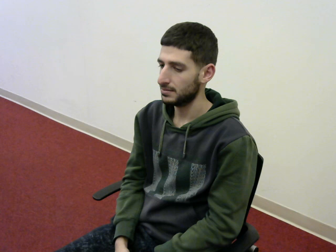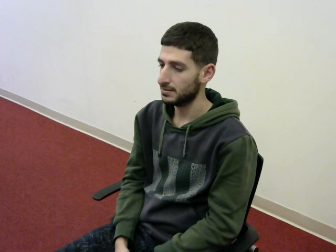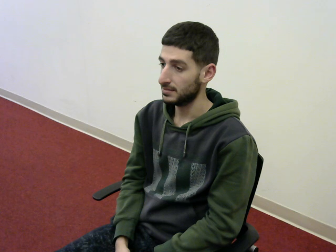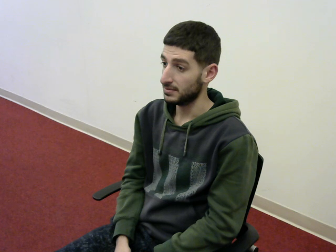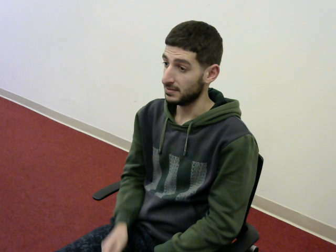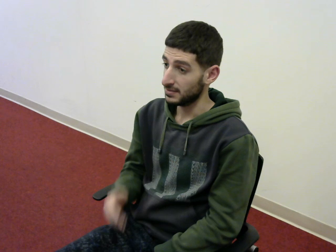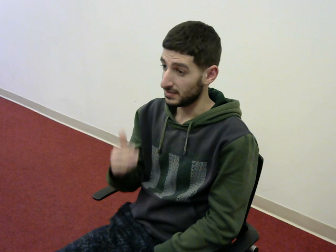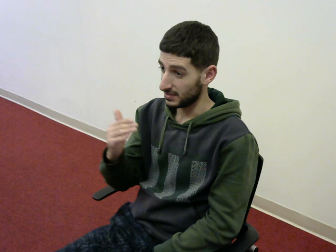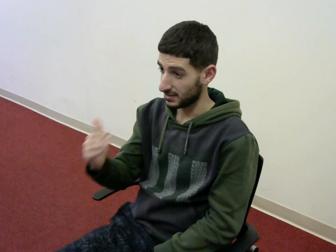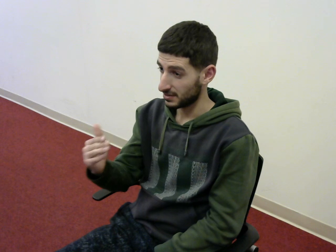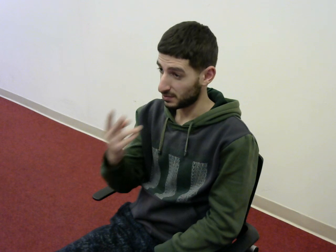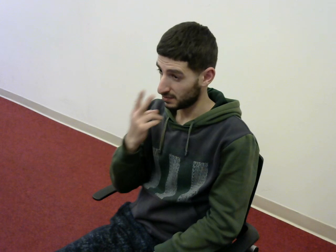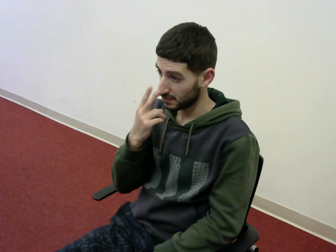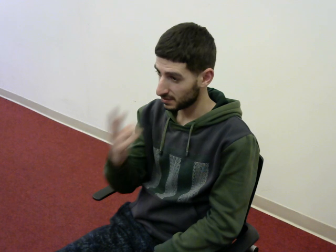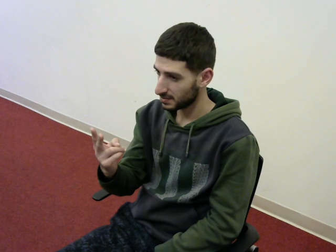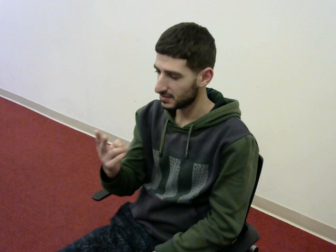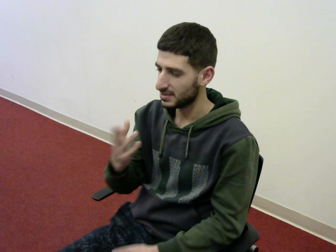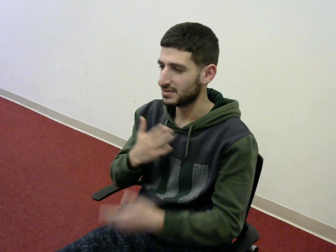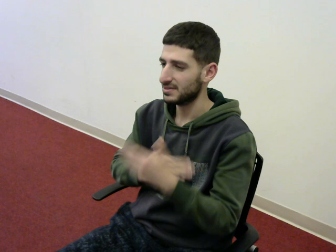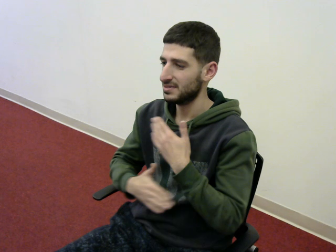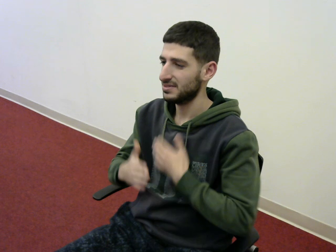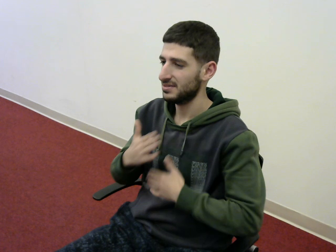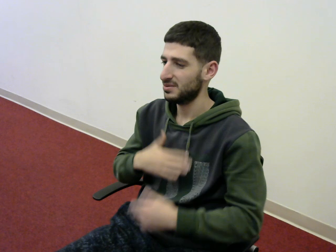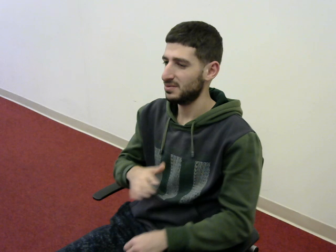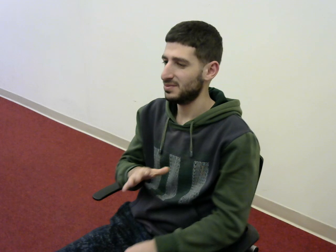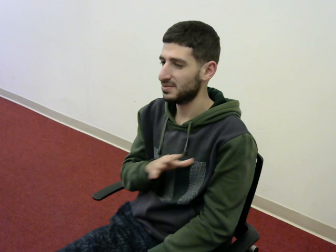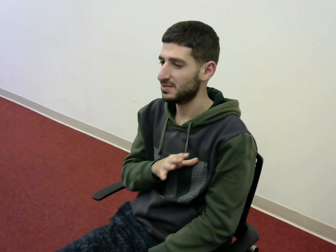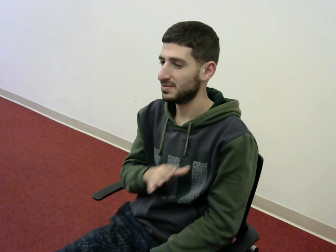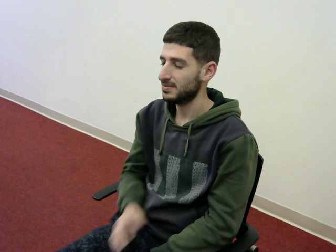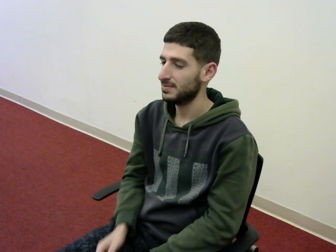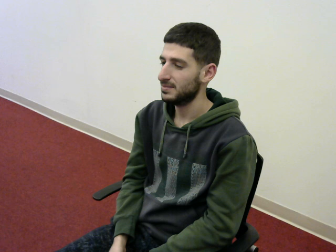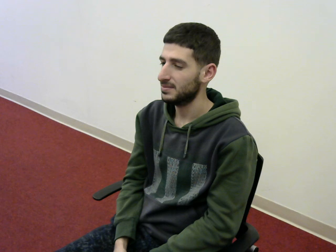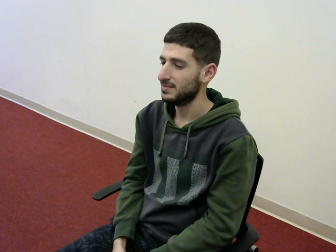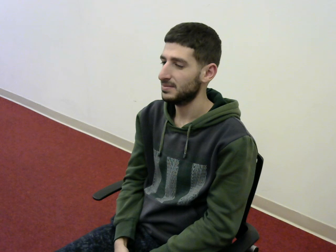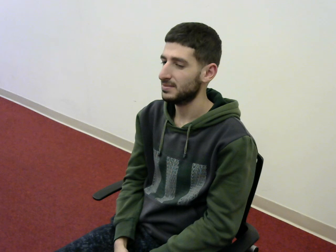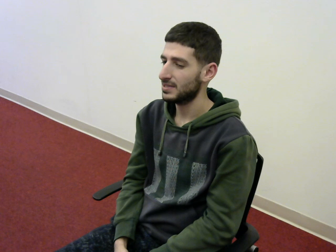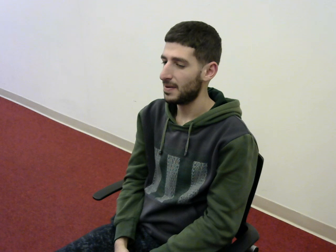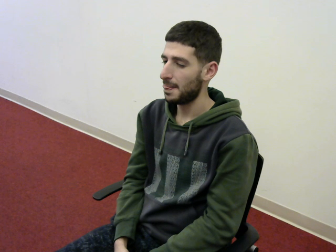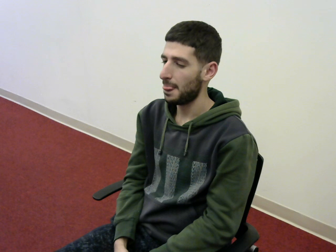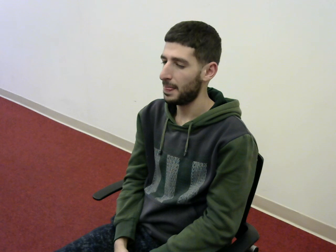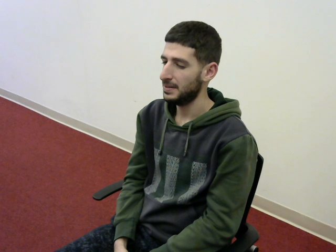Sizi görməyimə şad oldum